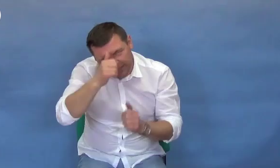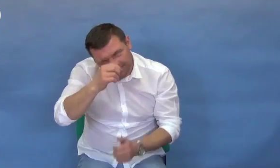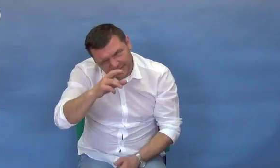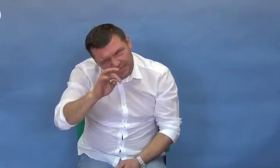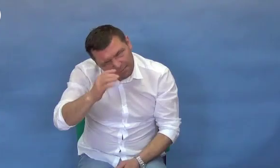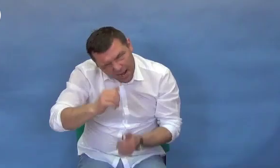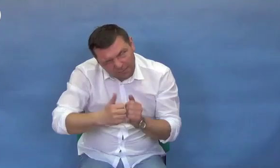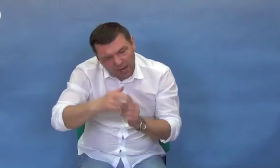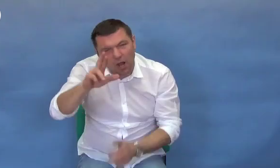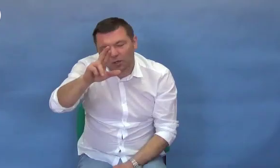Tama albo r...